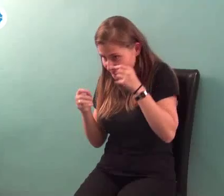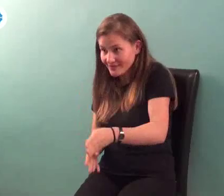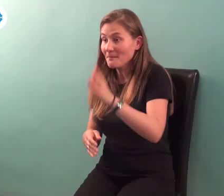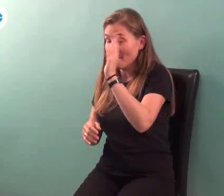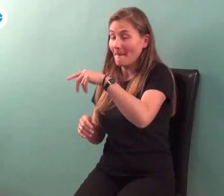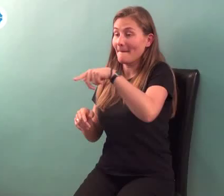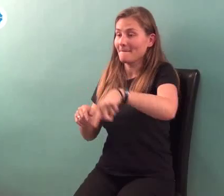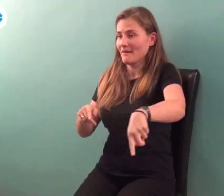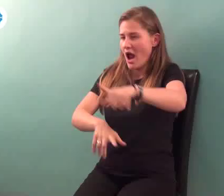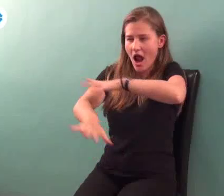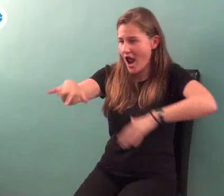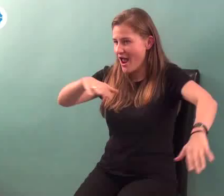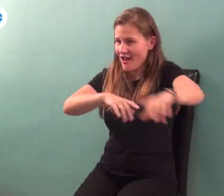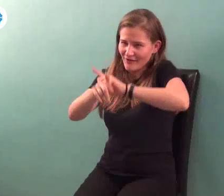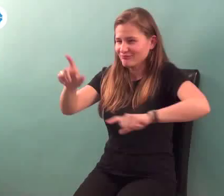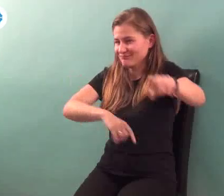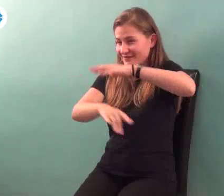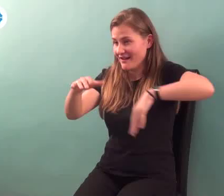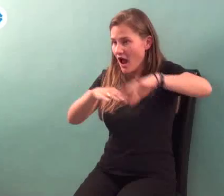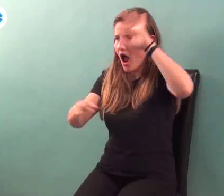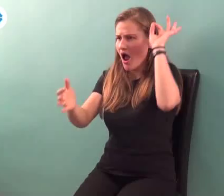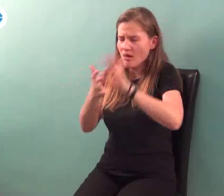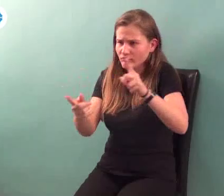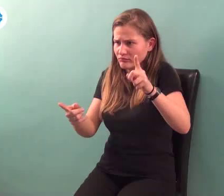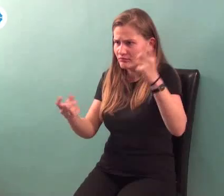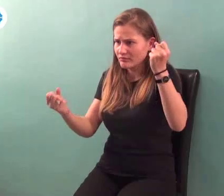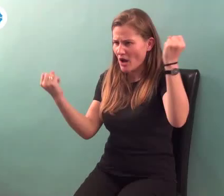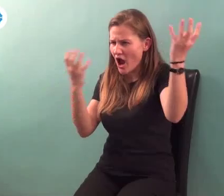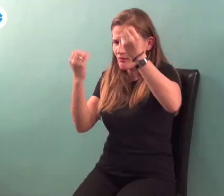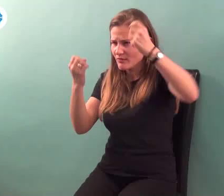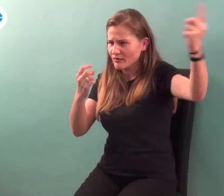Ci na dole rozmawiają, a nagle zjawia się karetka.